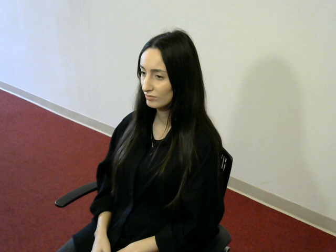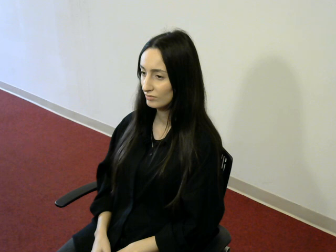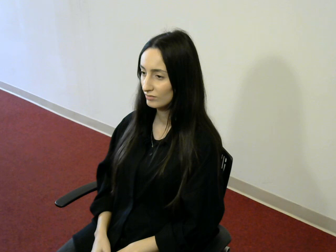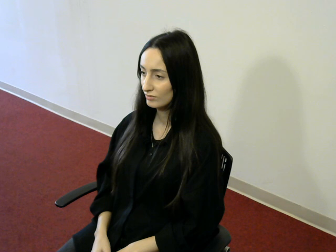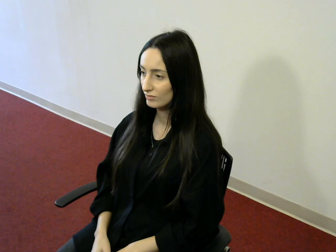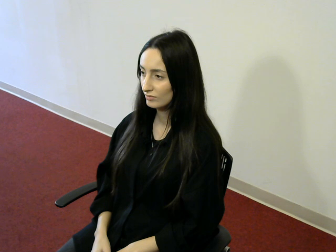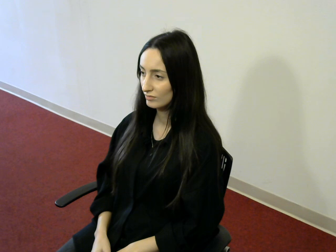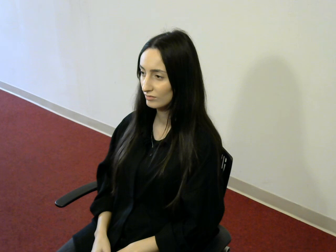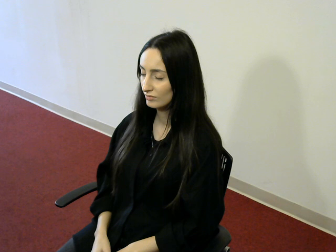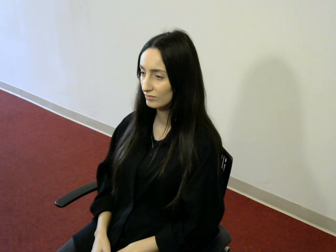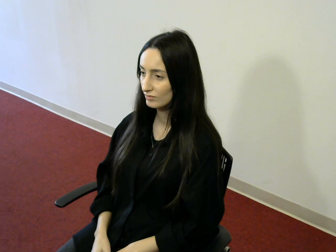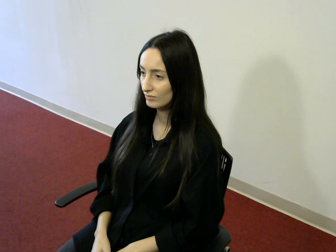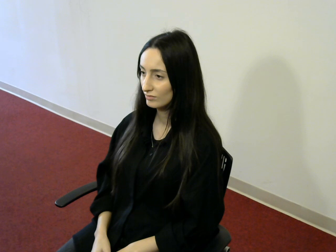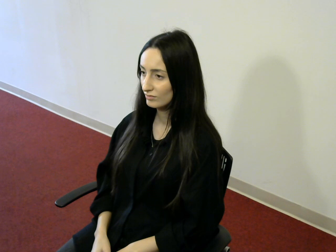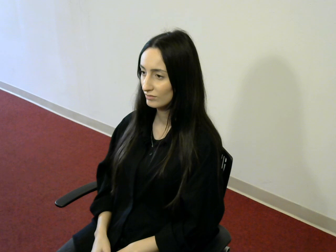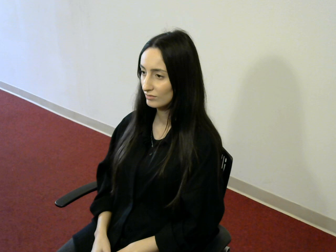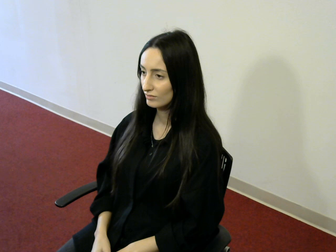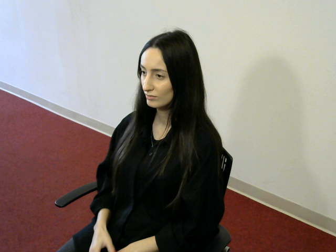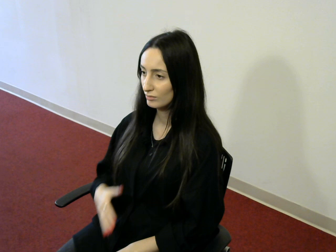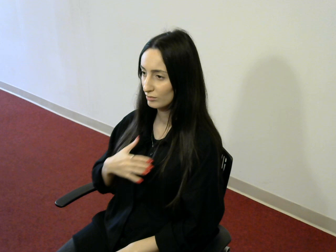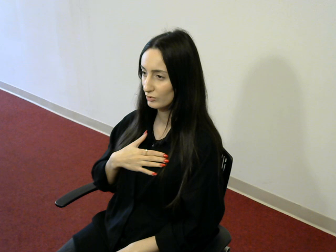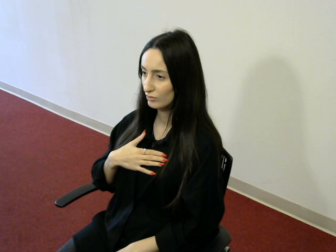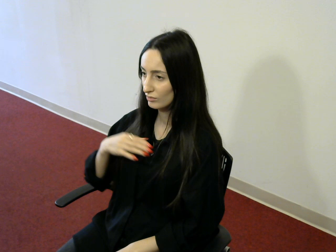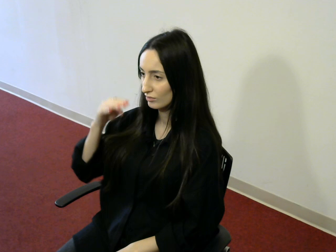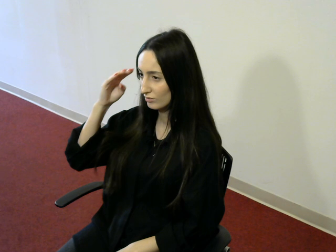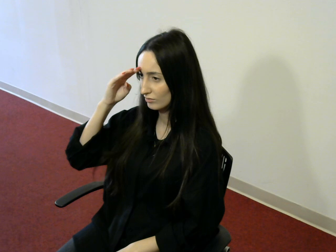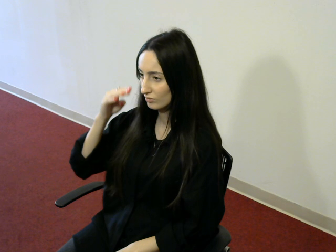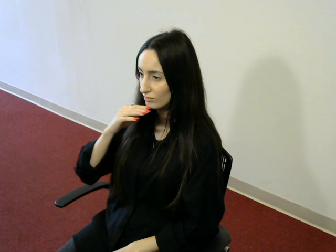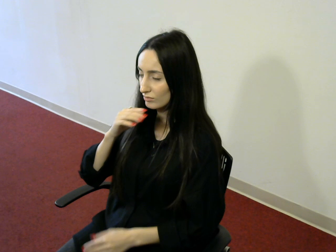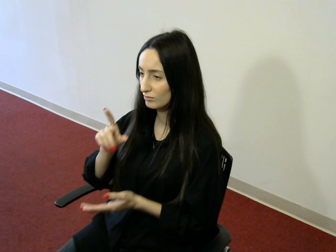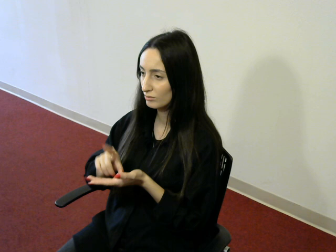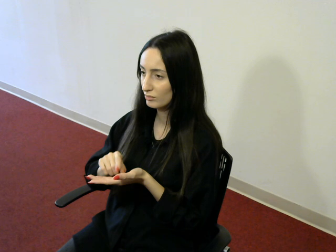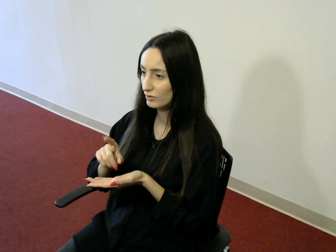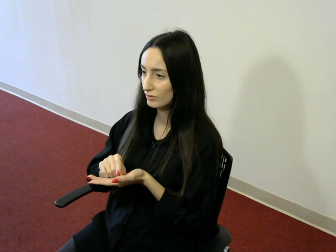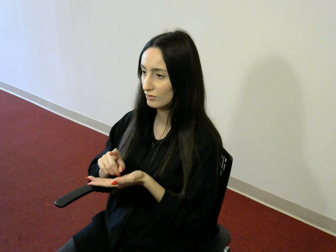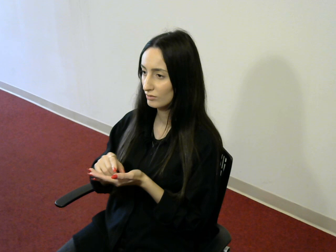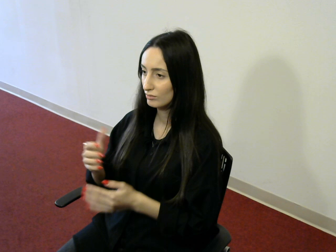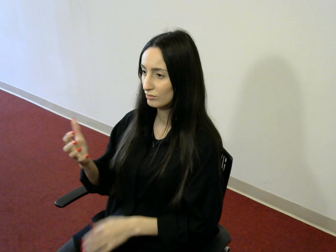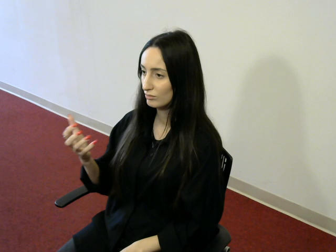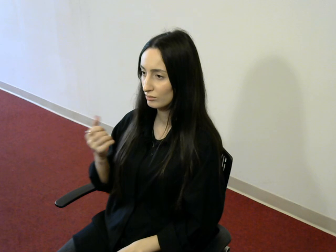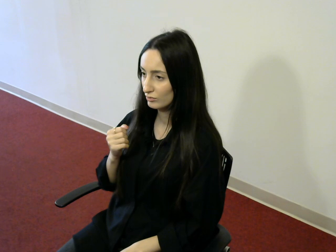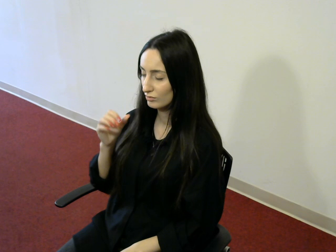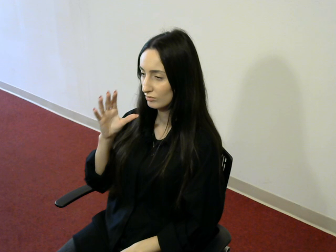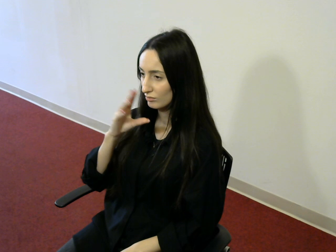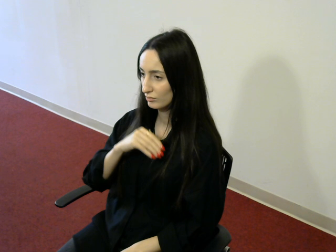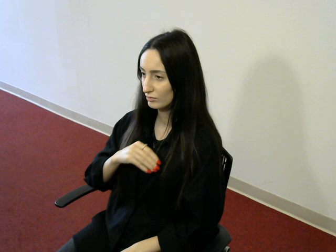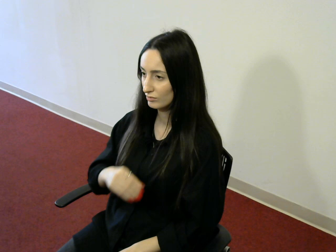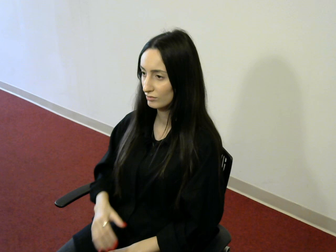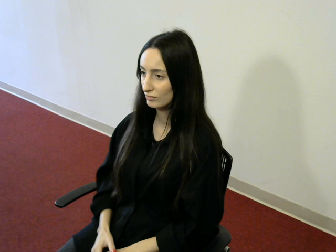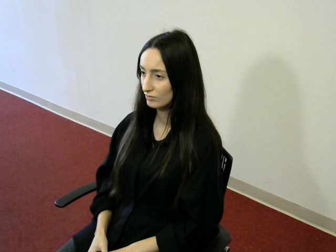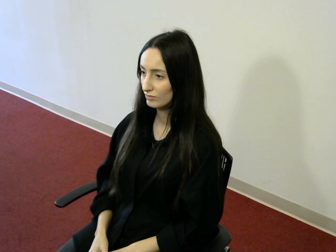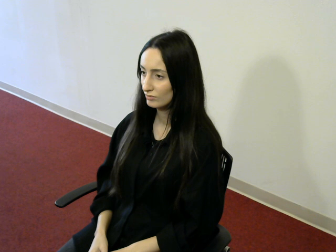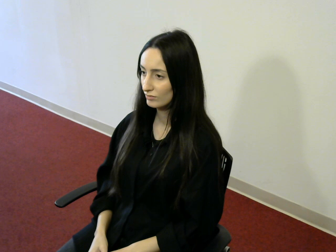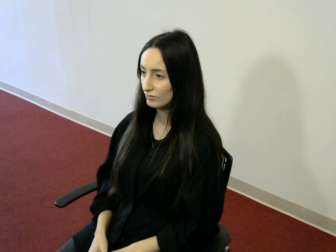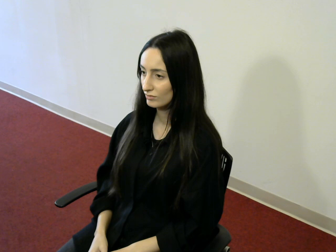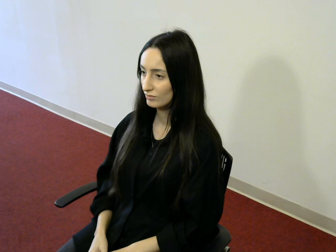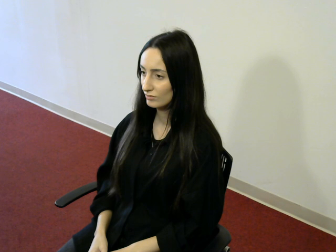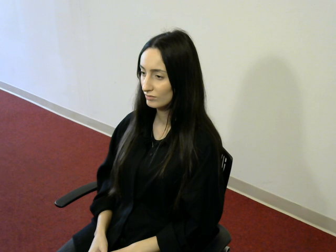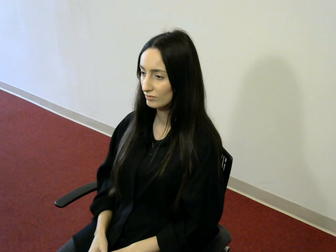Mən atamın pensiyasını ala bilərəm?